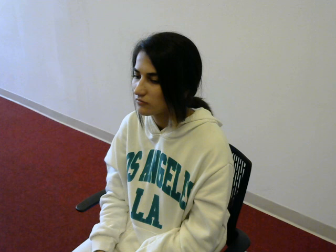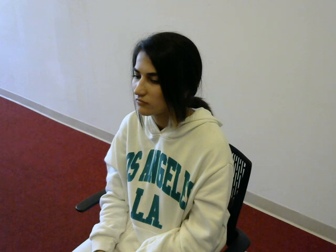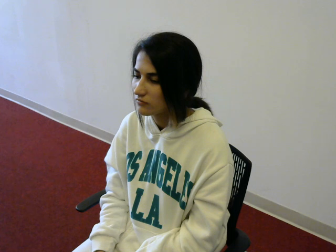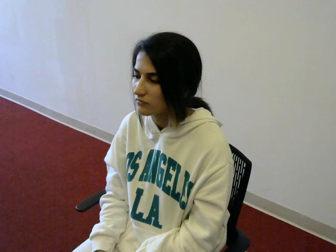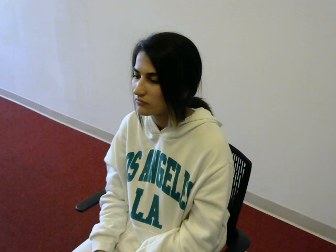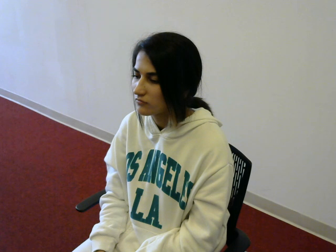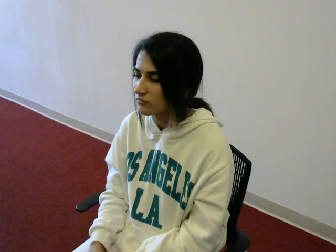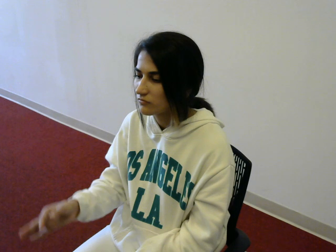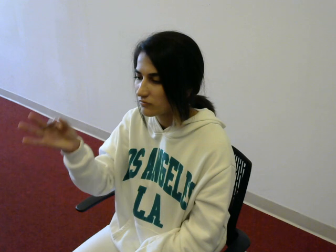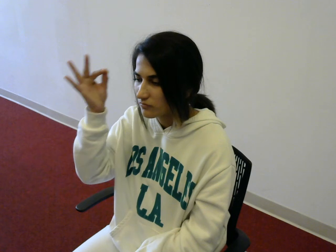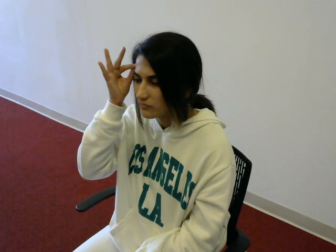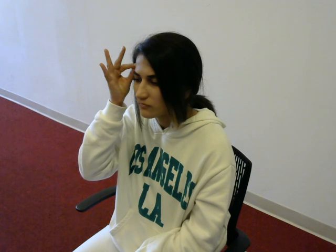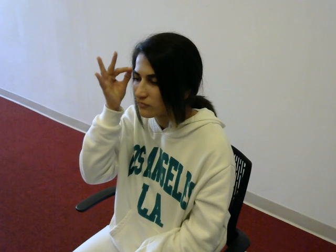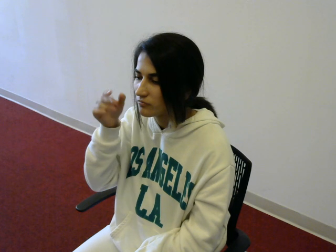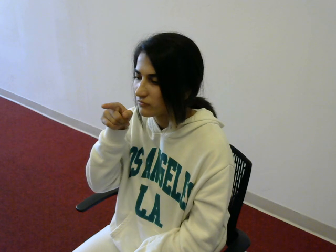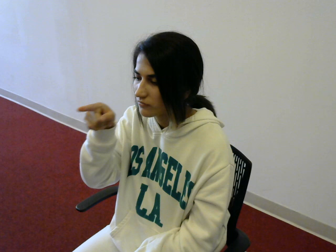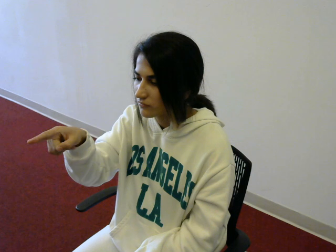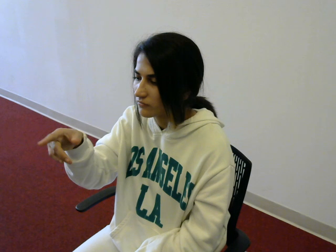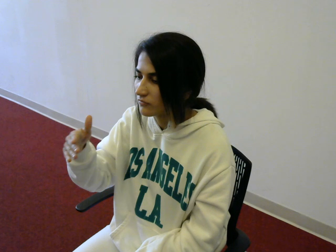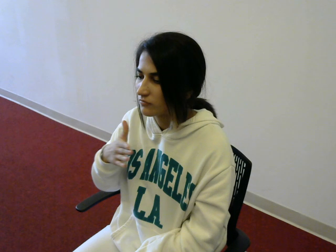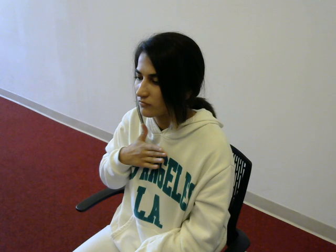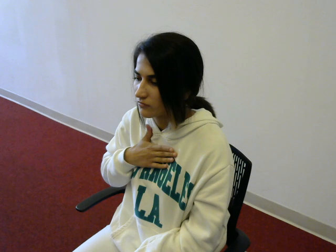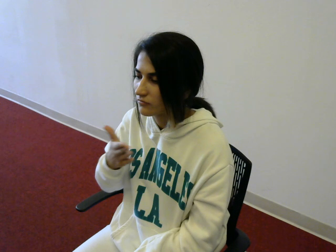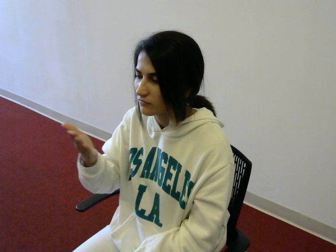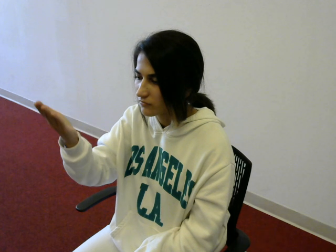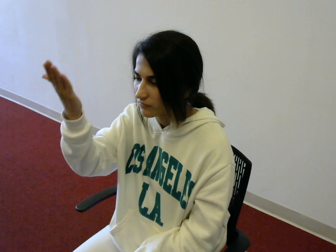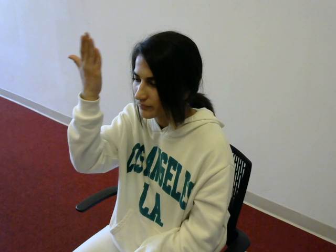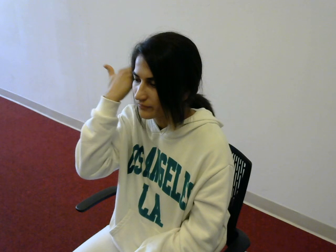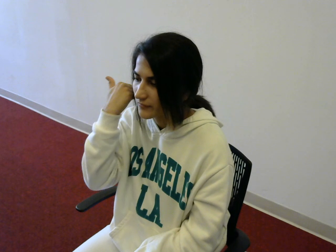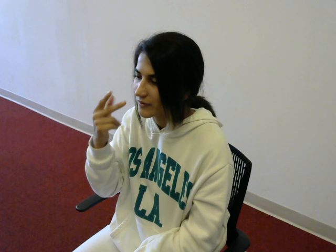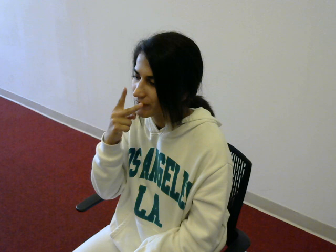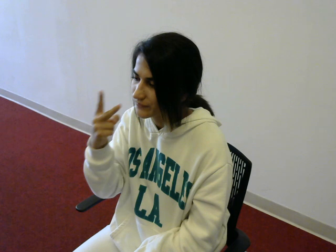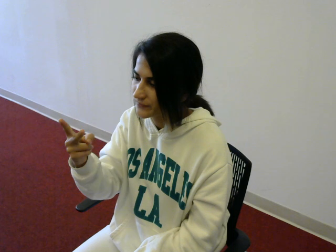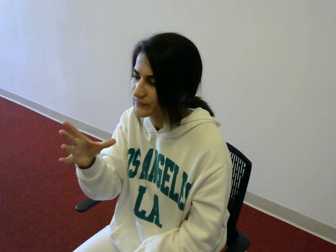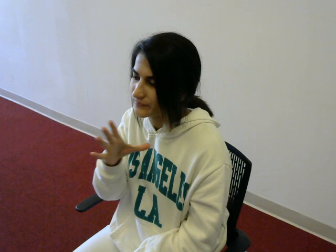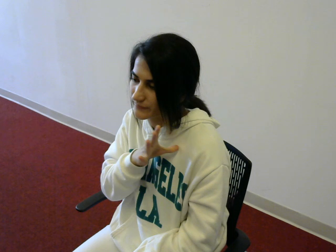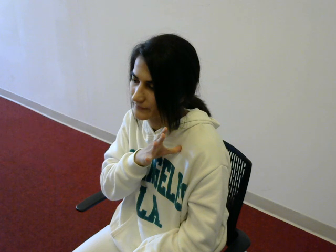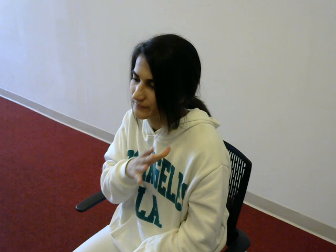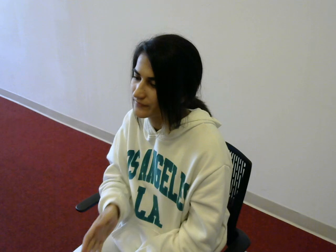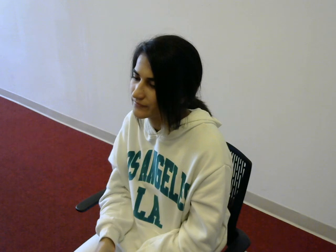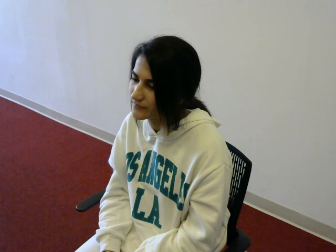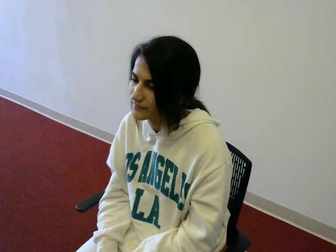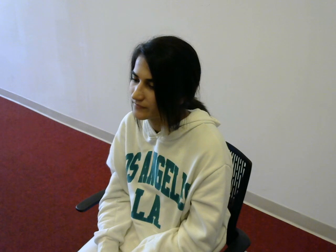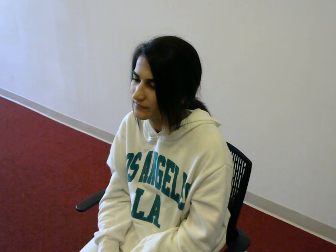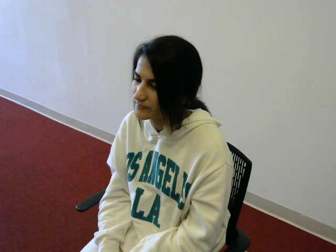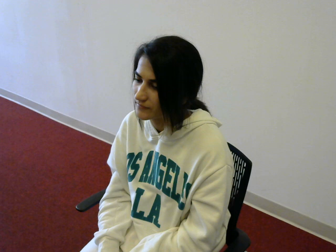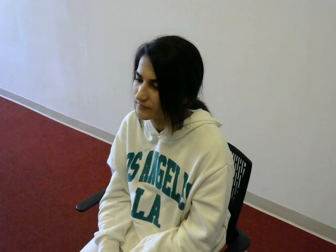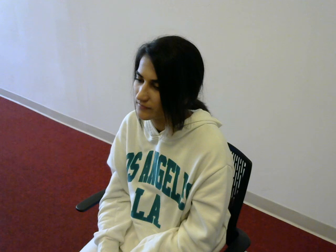Xatırladım, səni mən əvvəl də görmüşəm